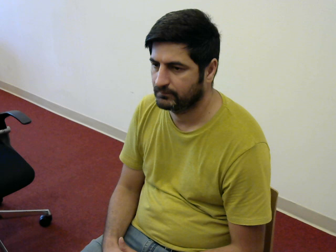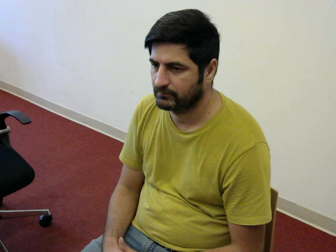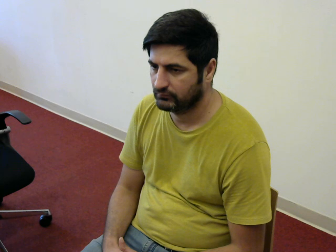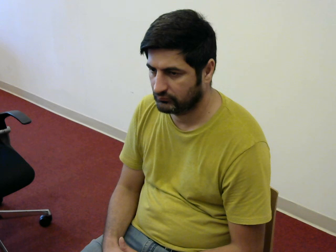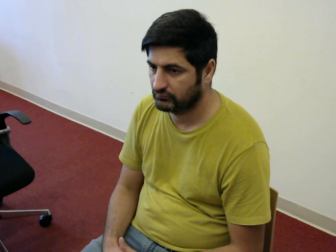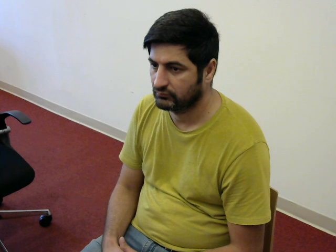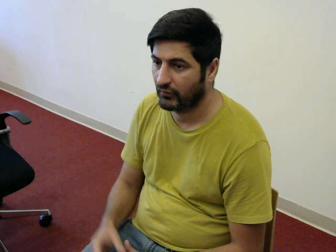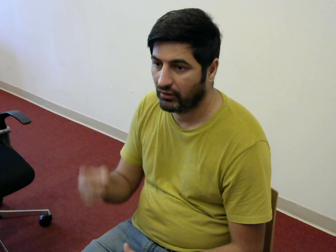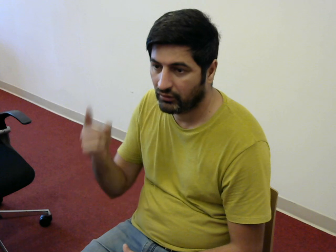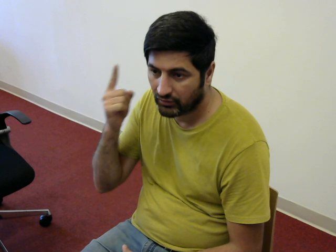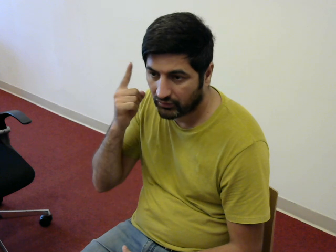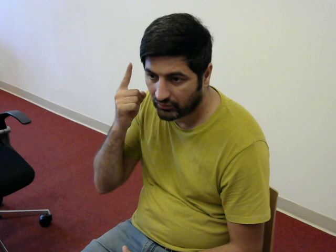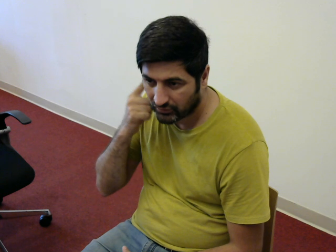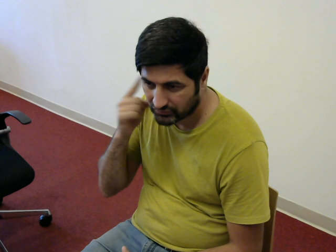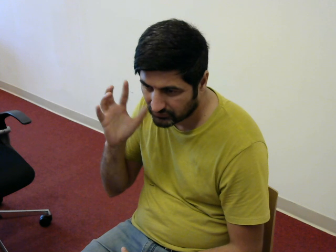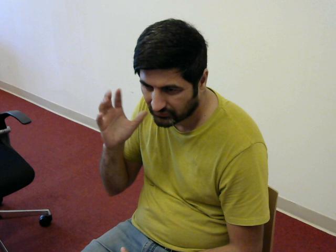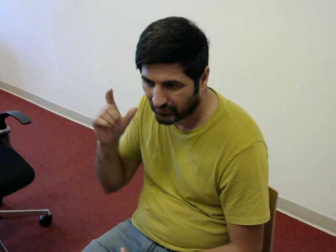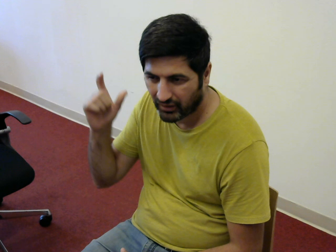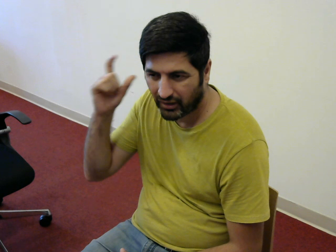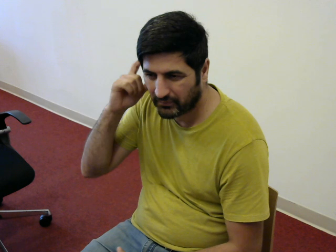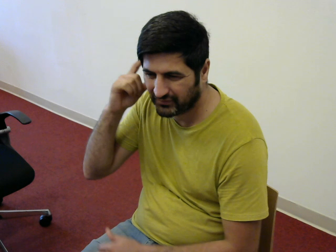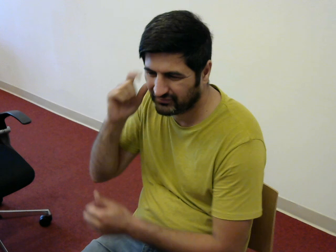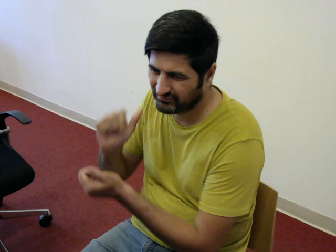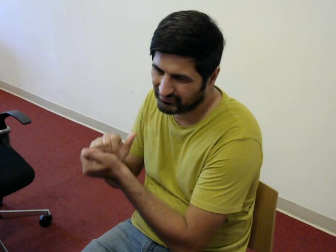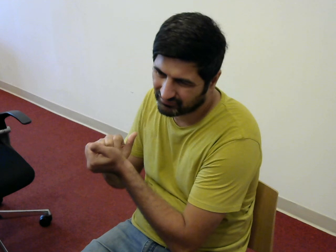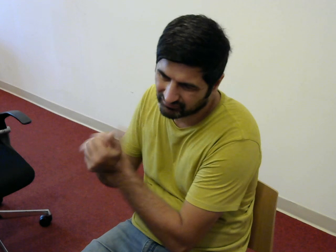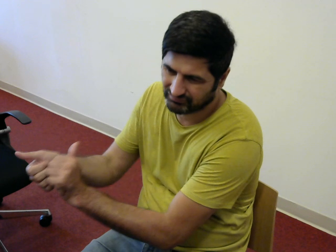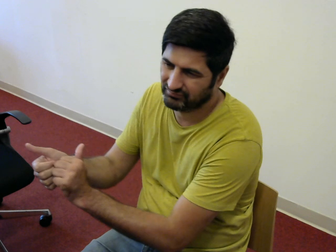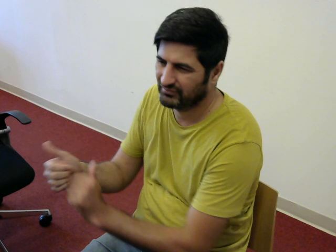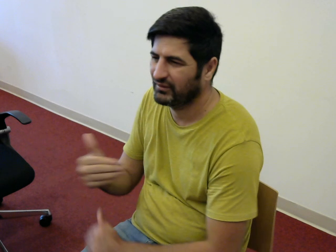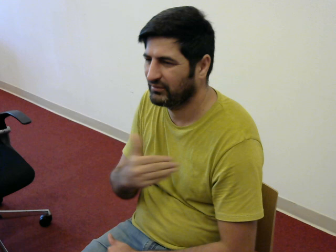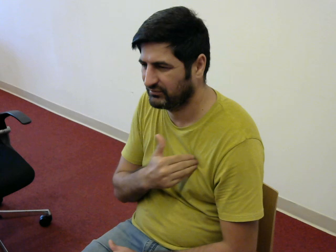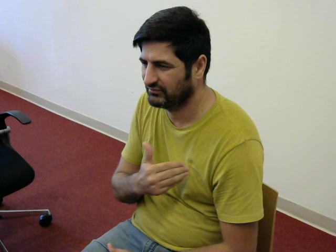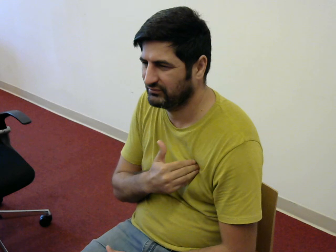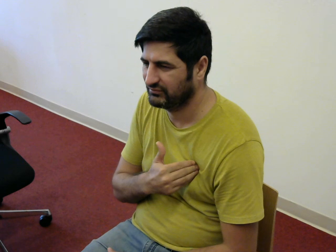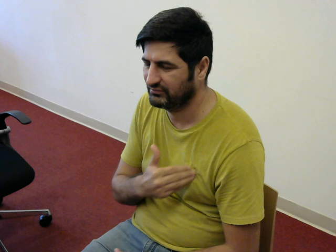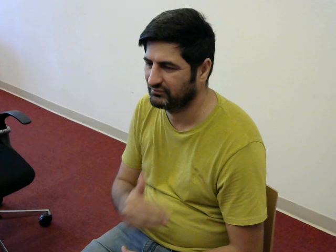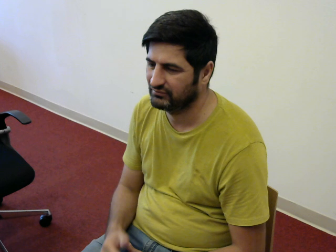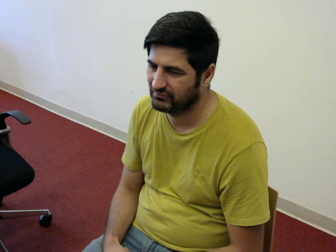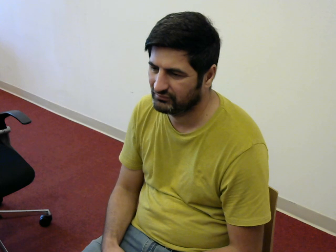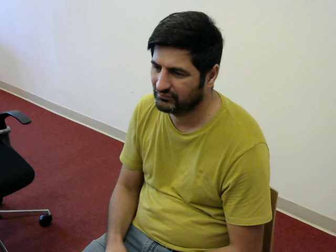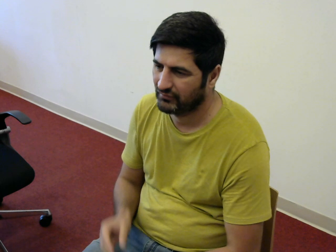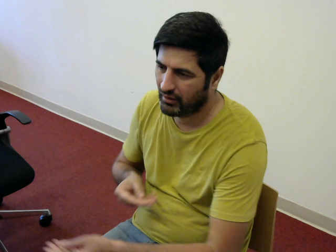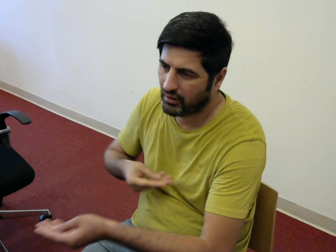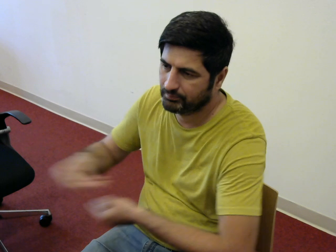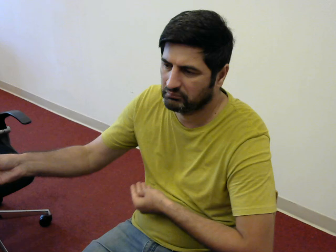Eşitmə aparatını dəyişmək istəyirəm